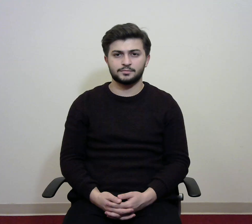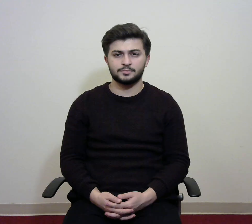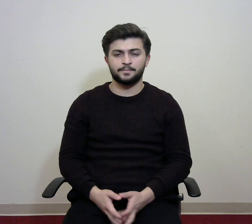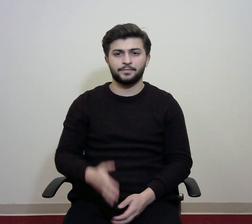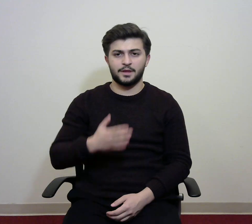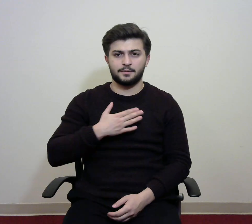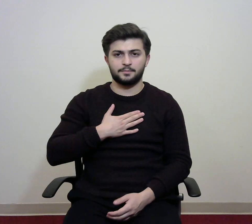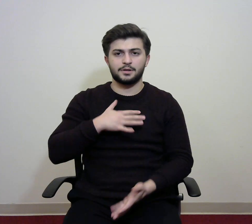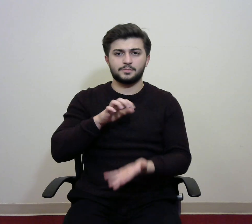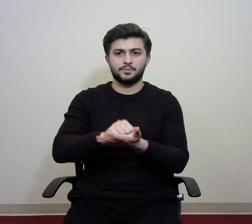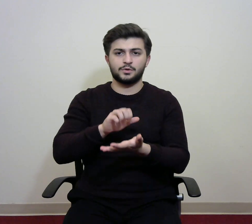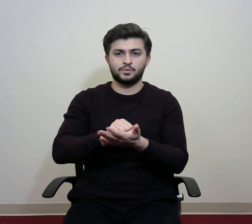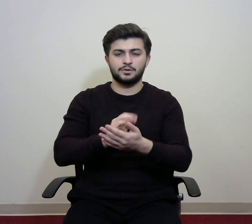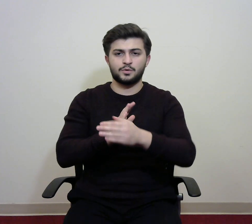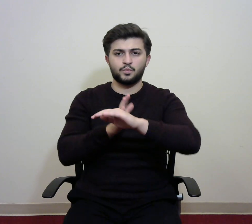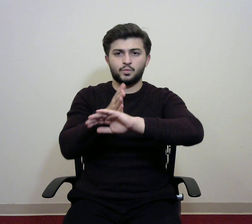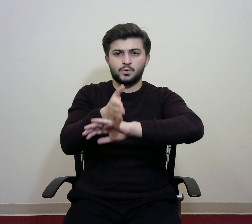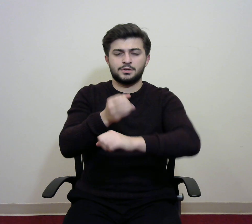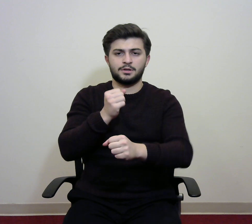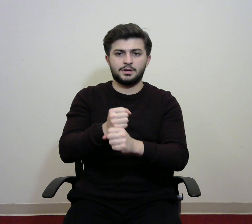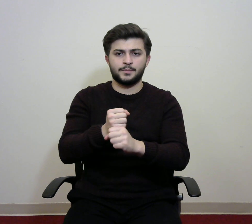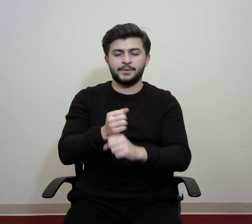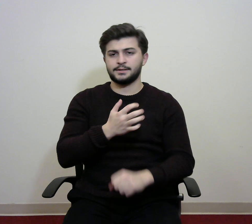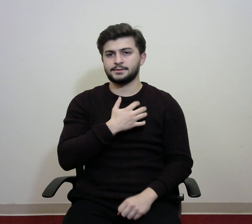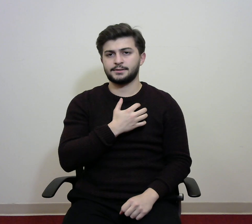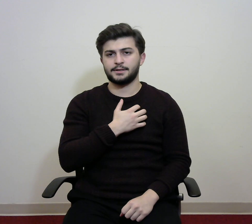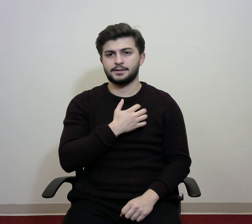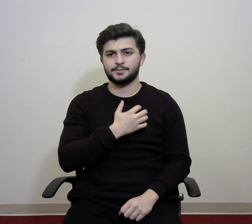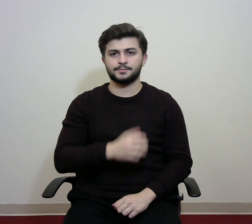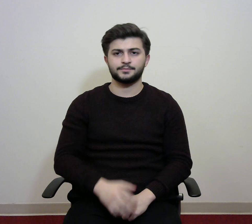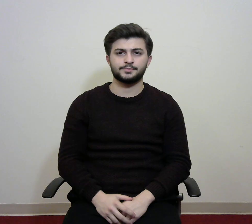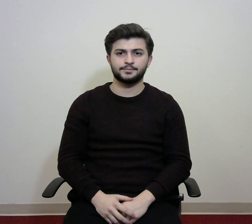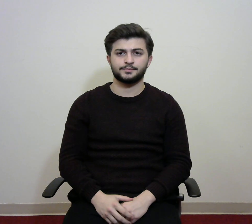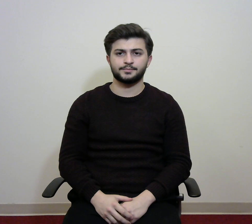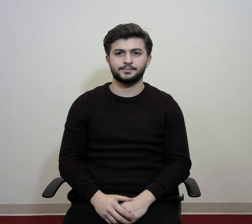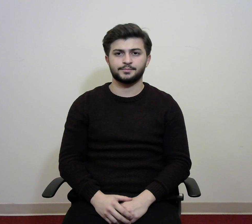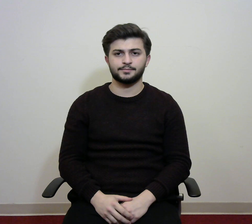Mən məşğulluğa müraciət etmək istəyirəm